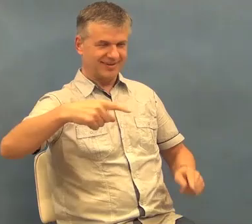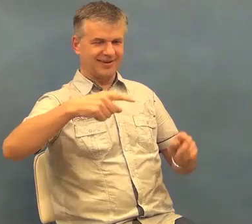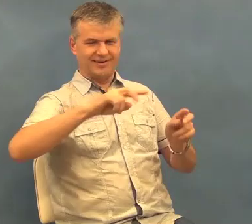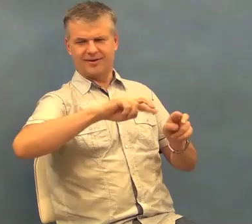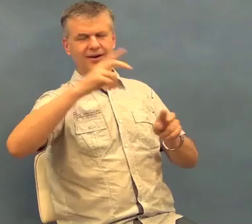Na następnym...